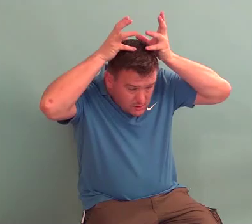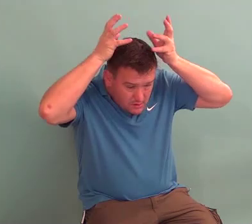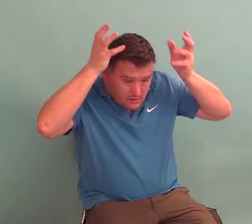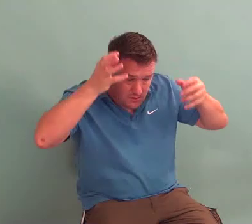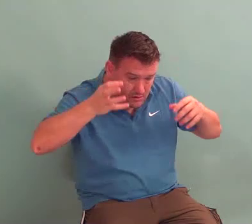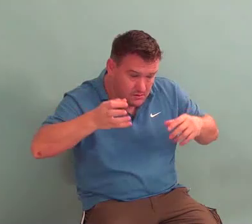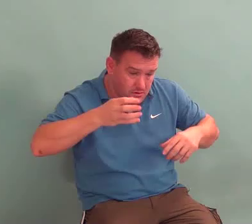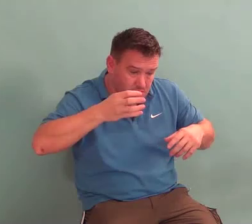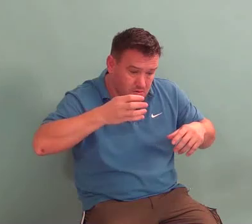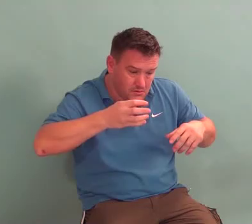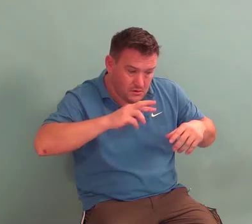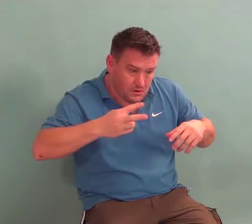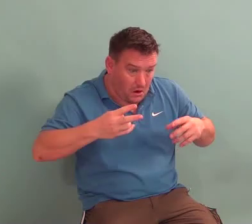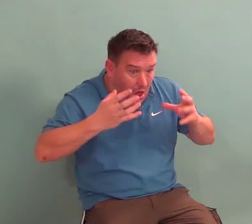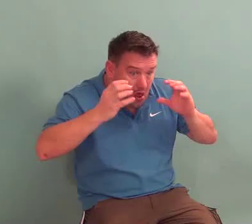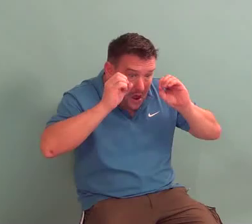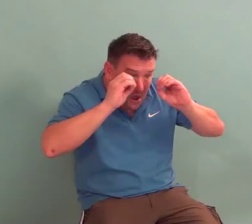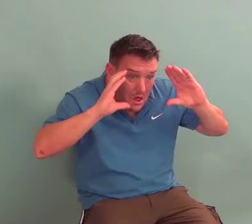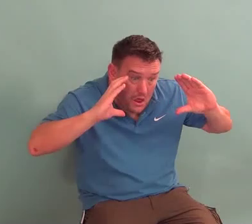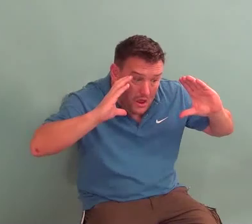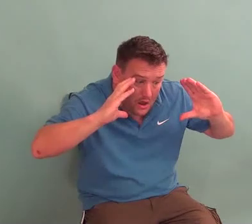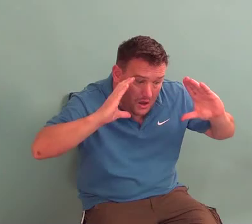A druga zrobiła wielkie oczy.